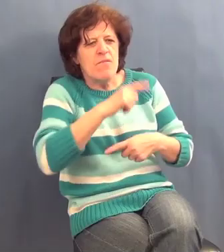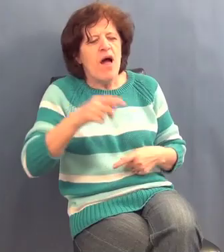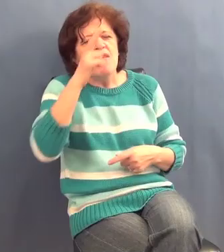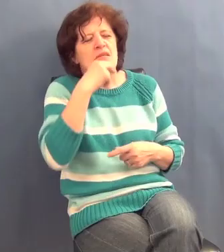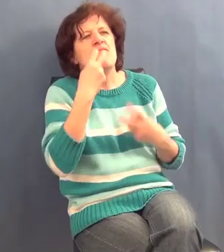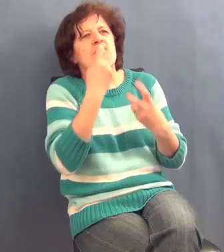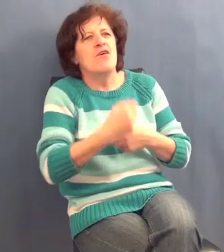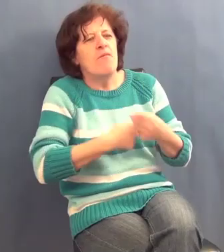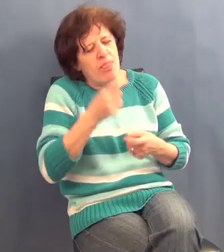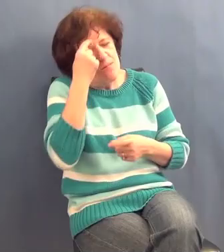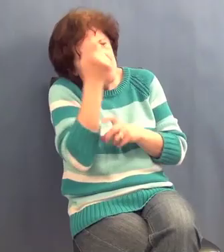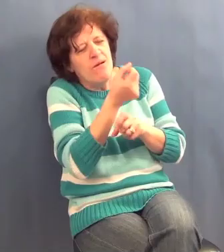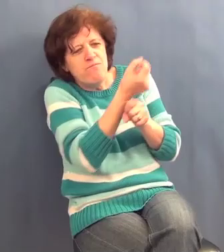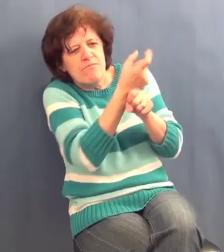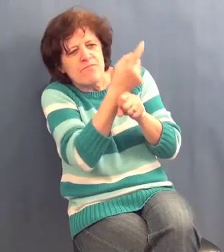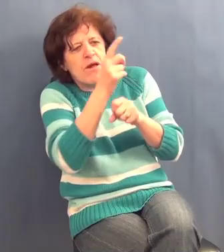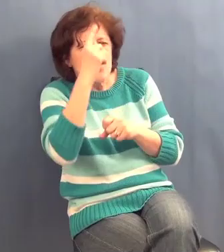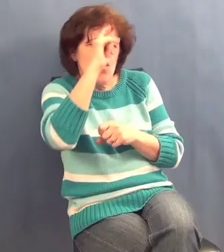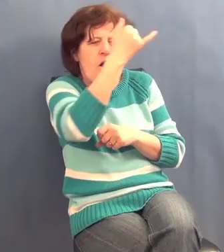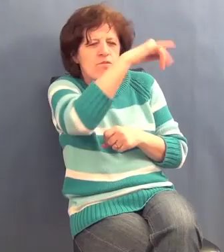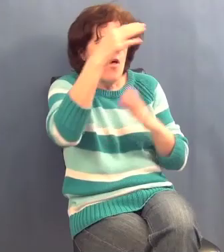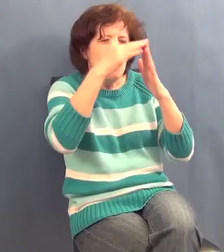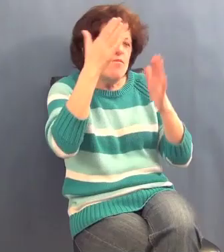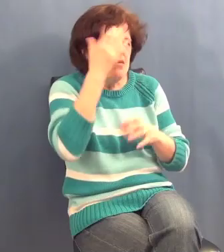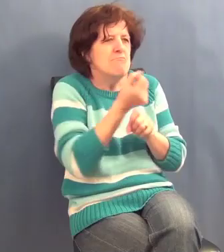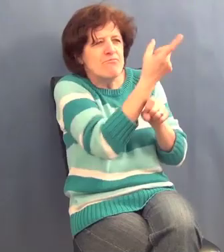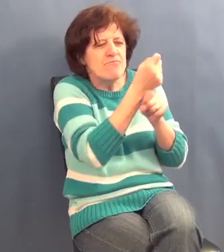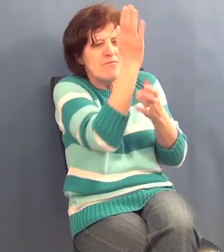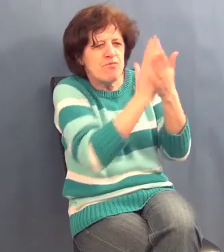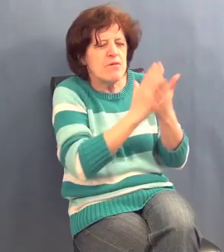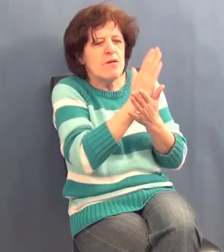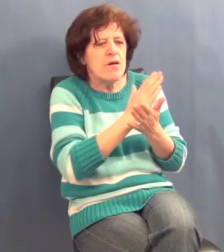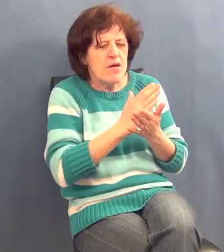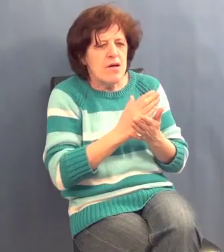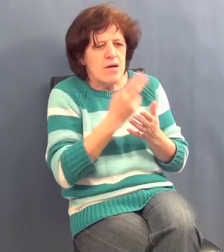Tata siedział i nie miał pracy, więc smarkacz tłukł kamieniami szyby w obcych domach, mieszkaniach.